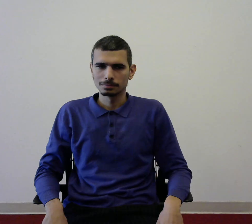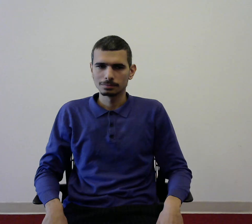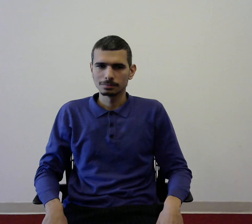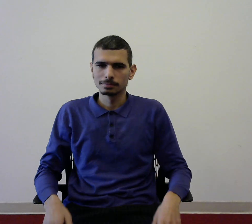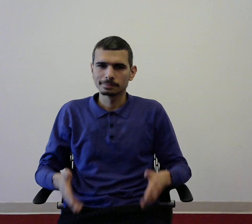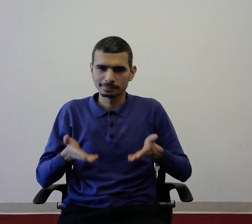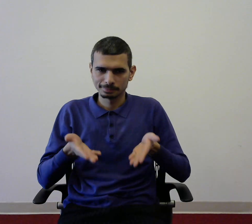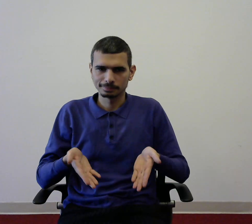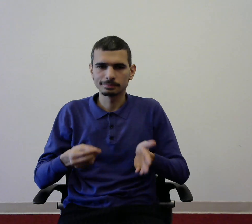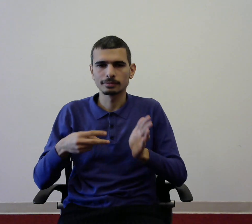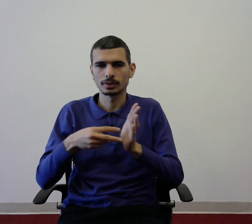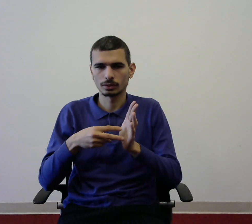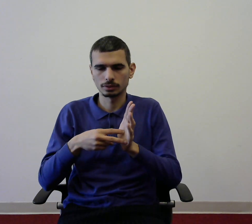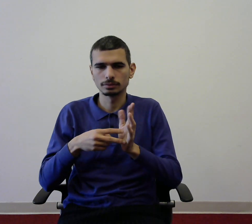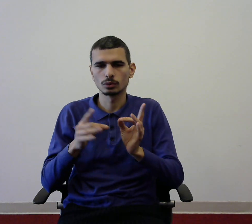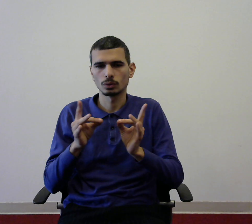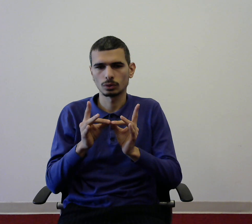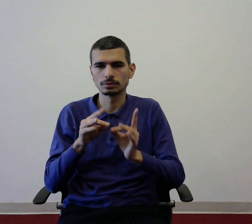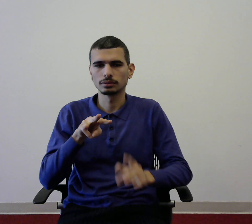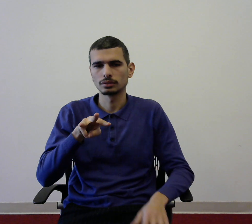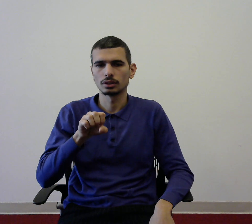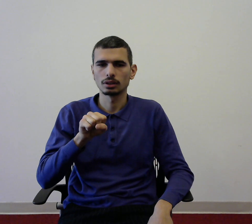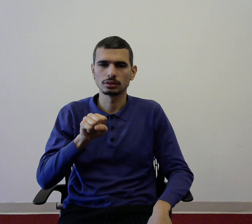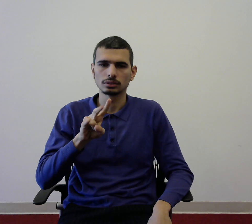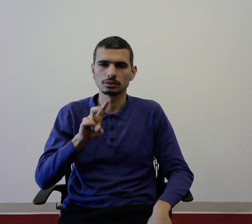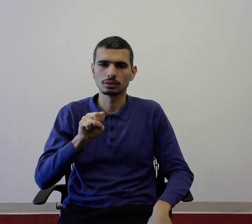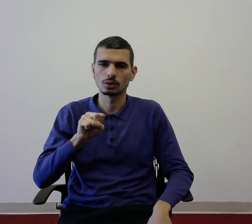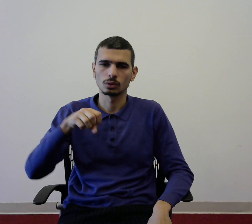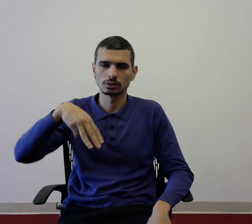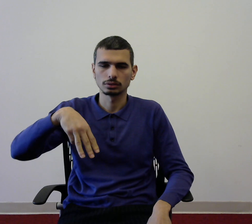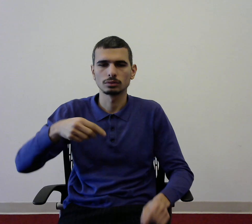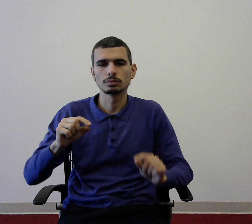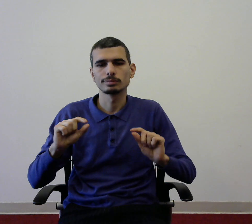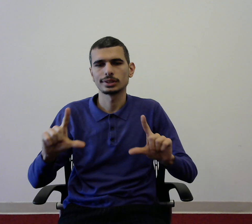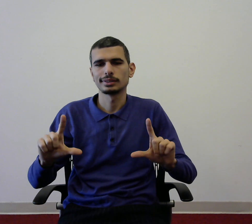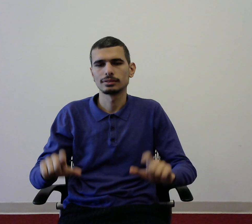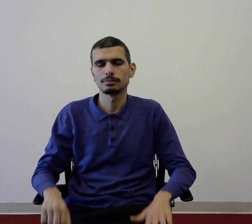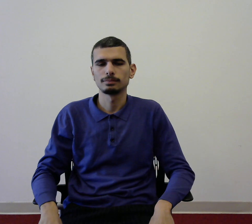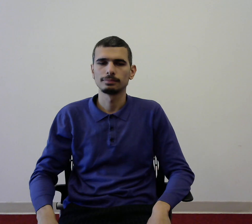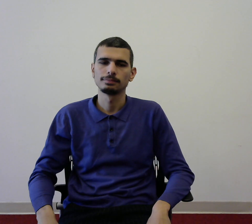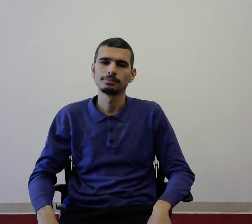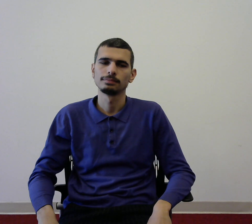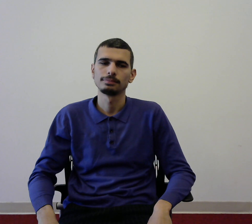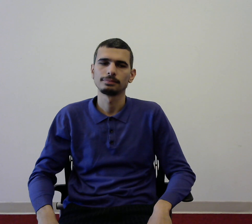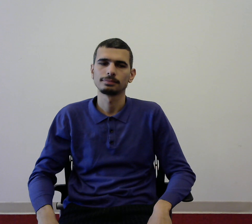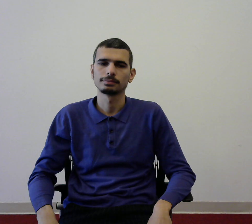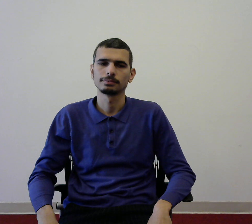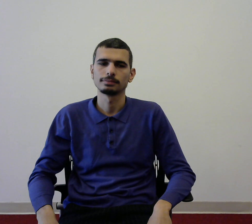Bunun qiyməti 10 manat qalxıb